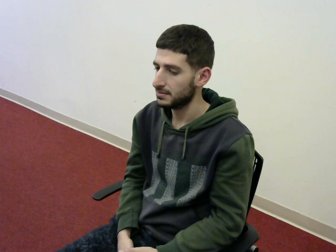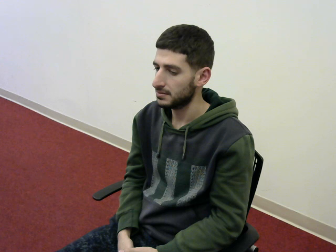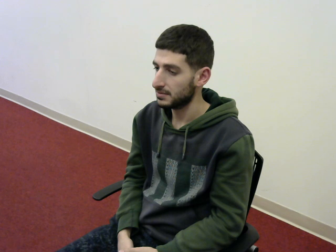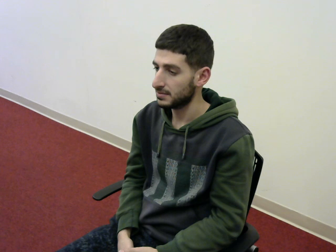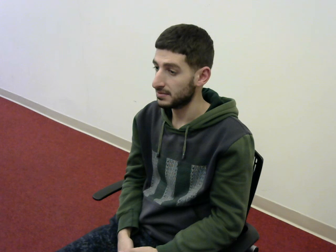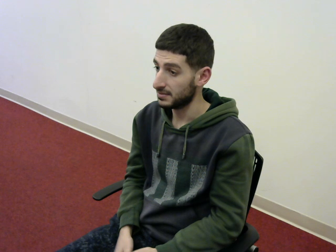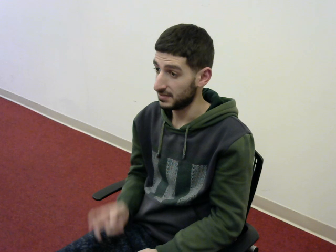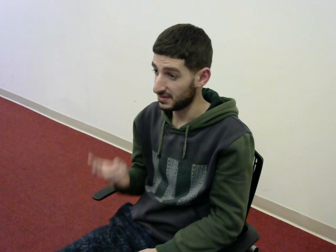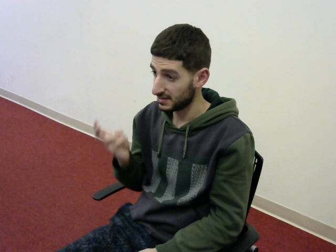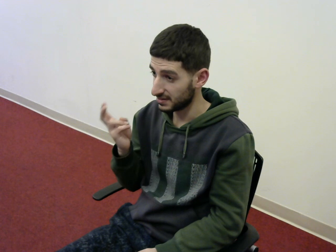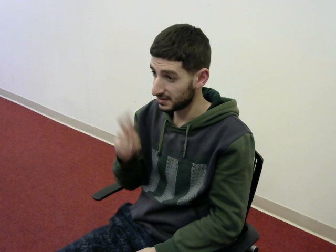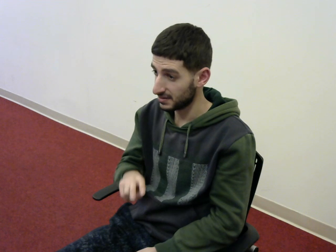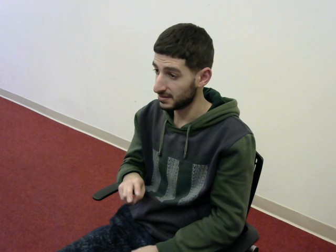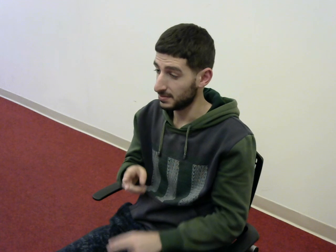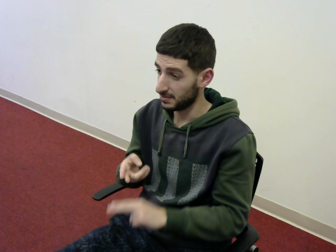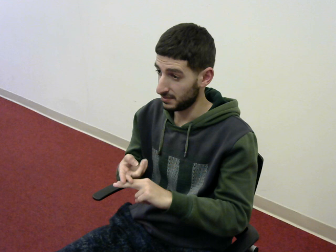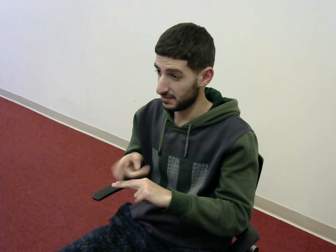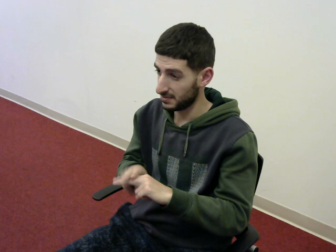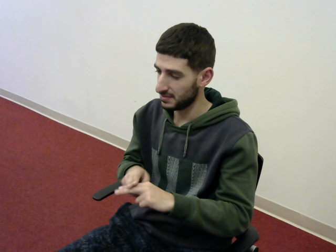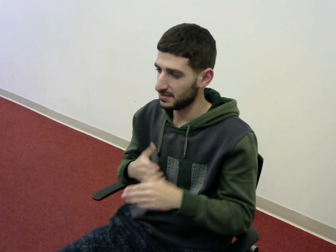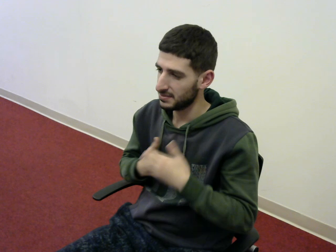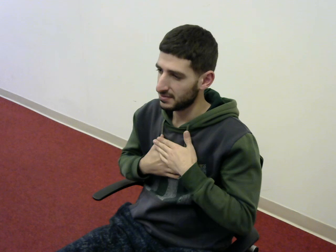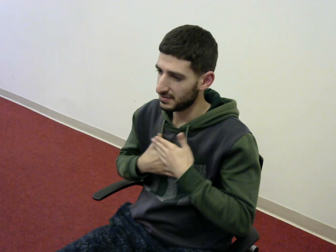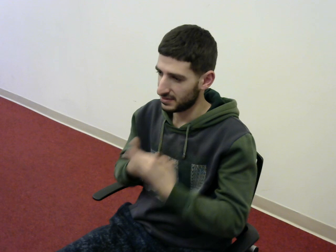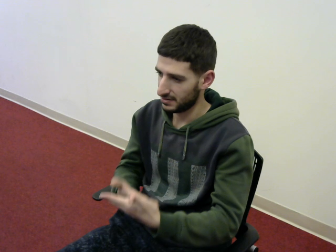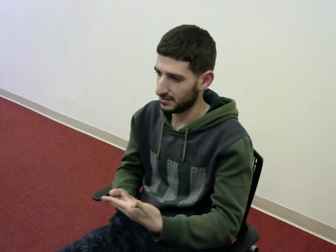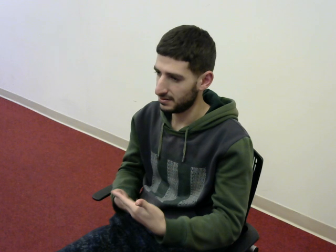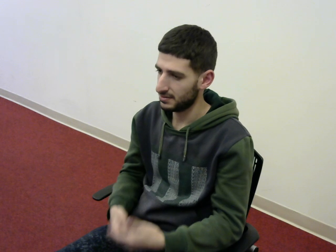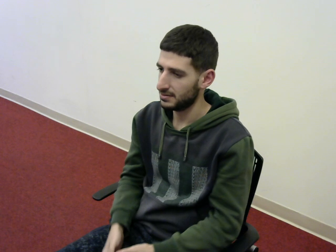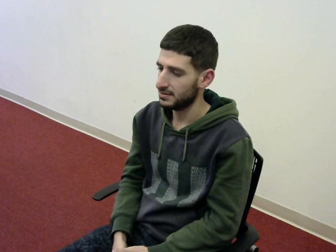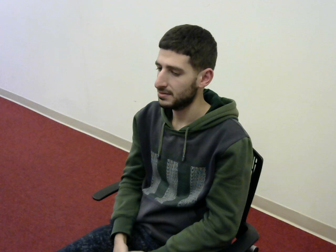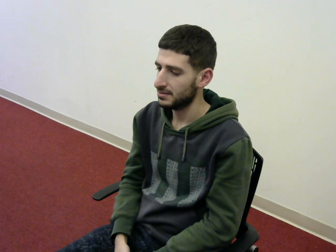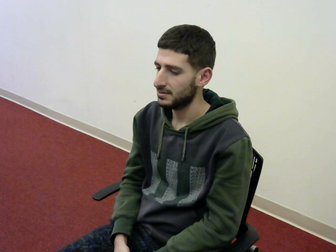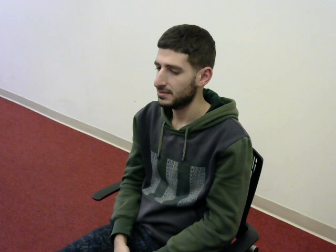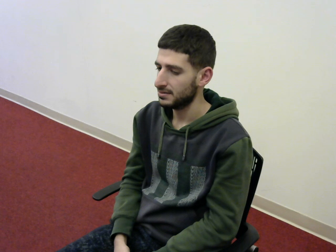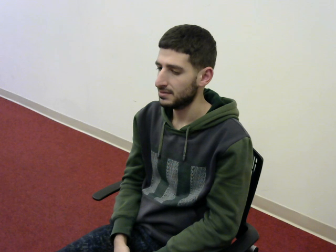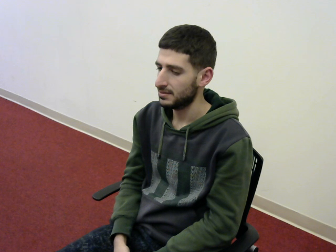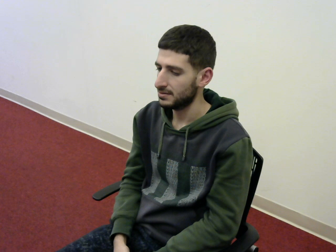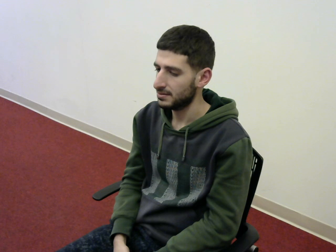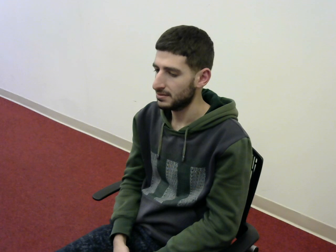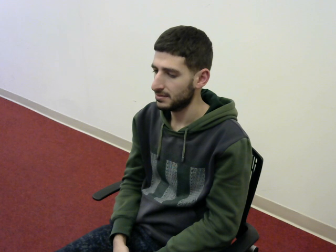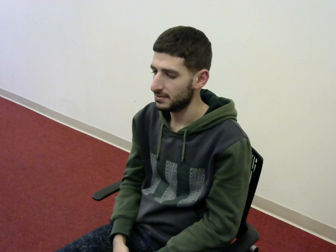Gəldiyinizə görə minnətdaram